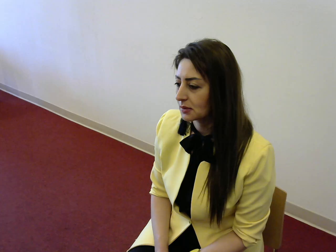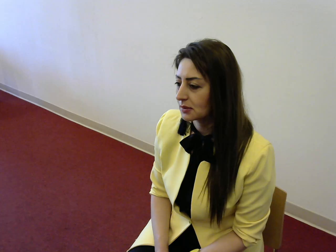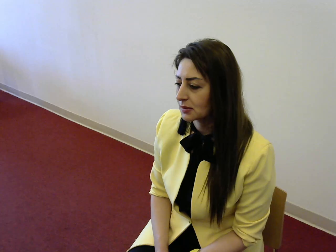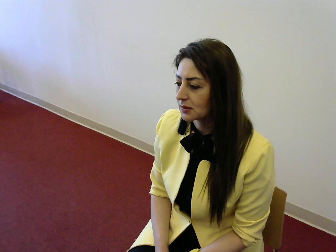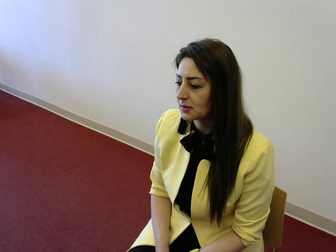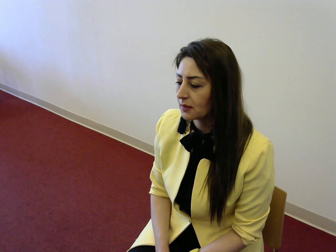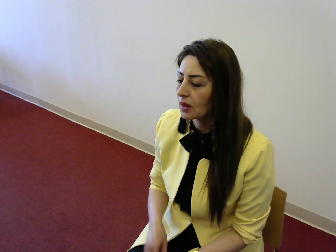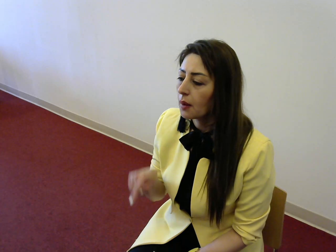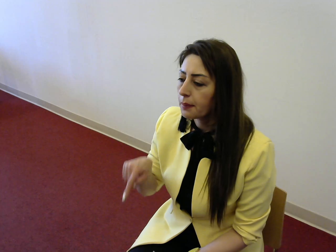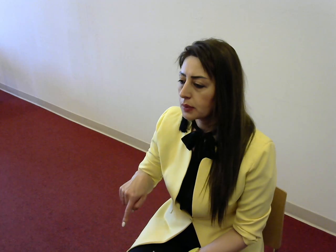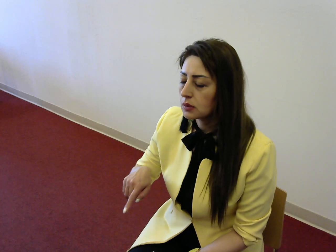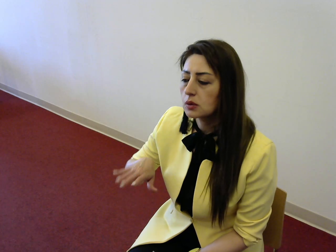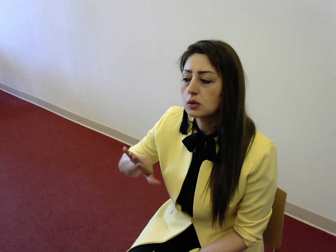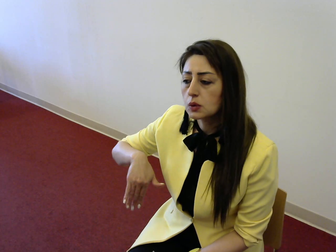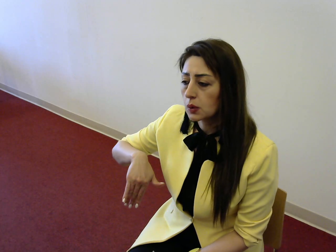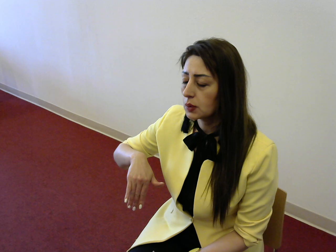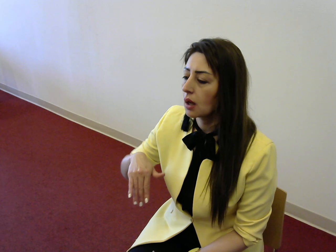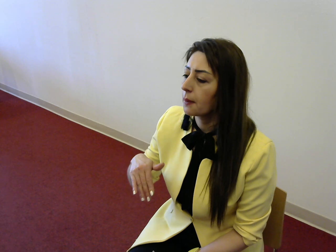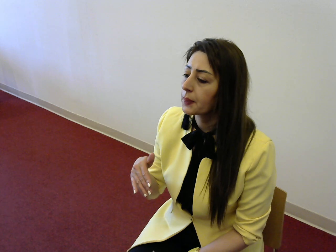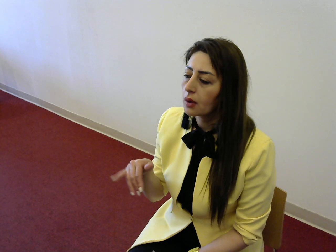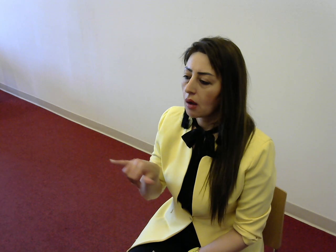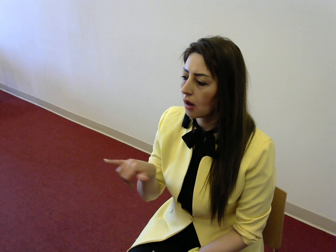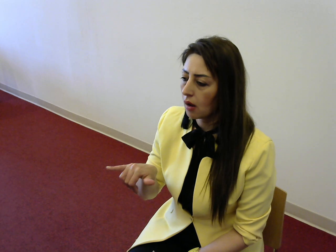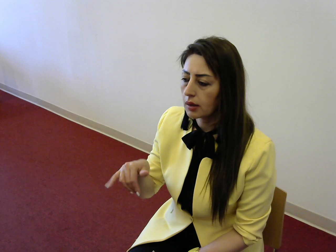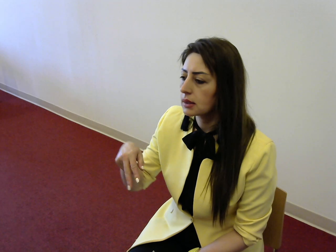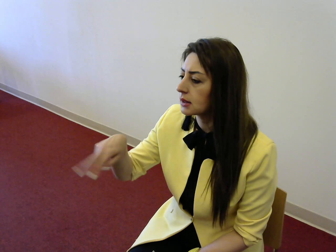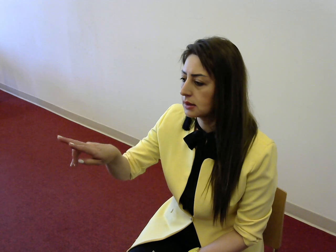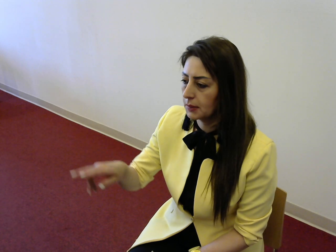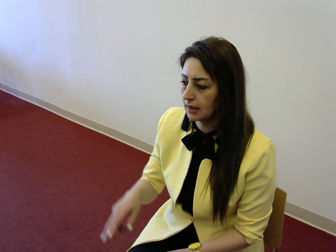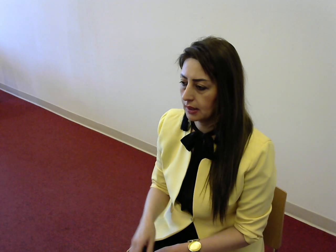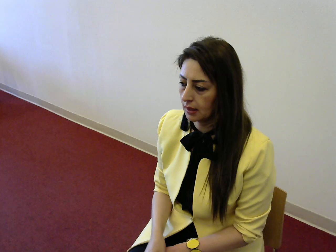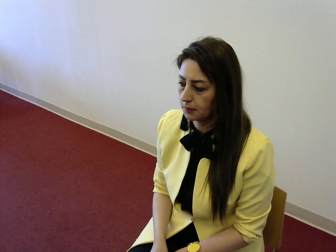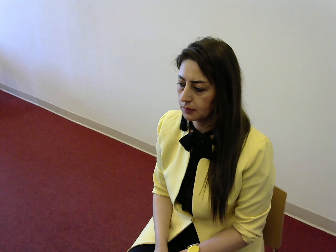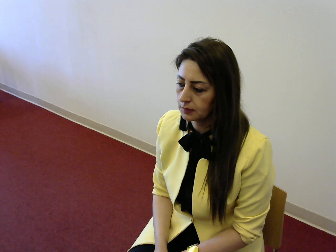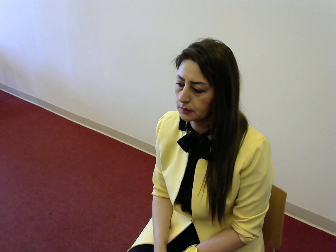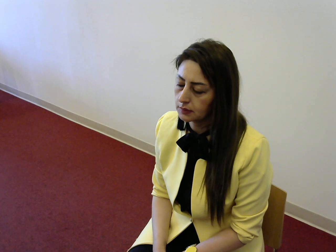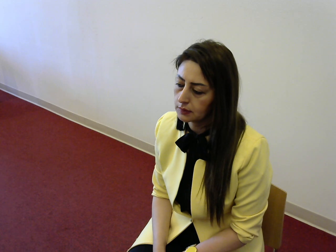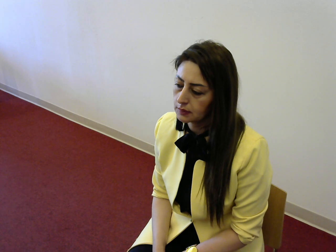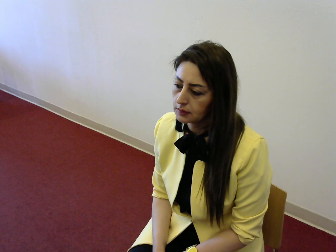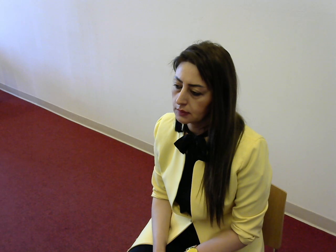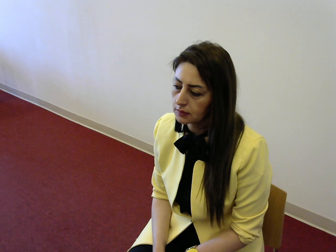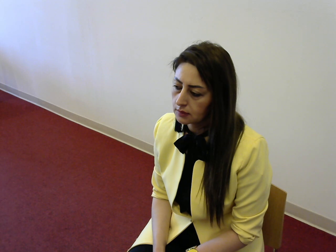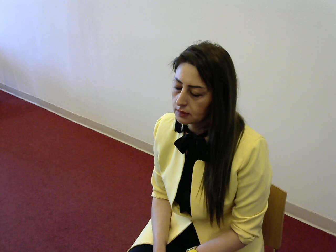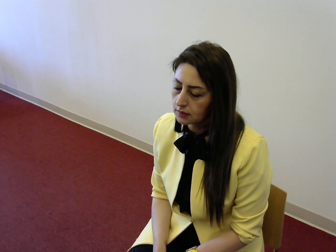Burdan sonra hara getməliyəm?